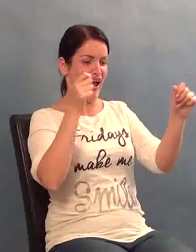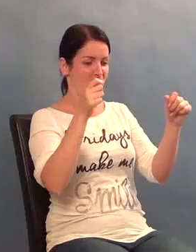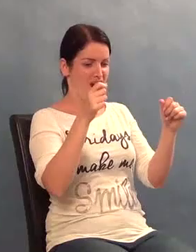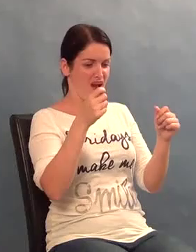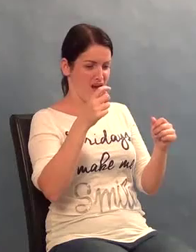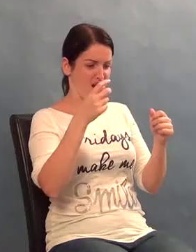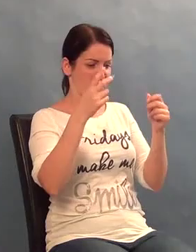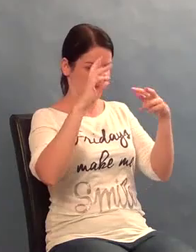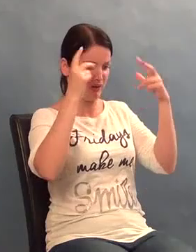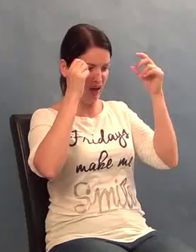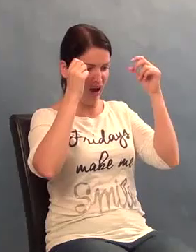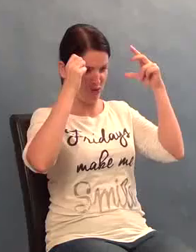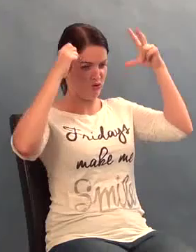Mała myszka przygotowuje się do strzelania z łuku.